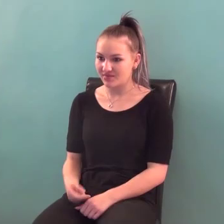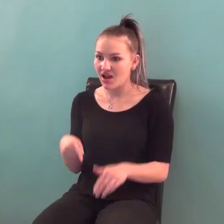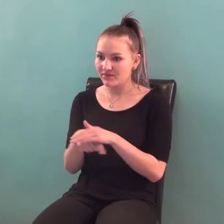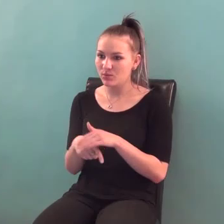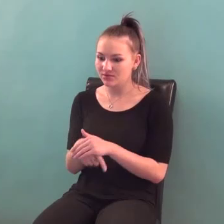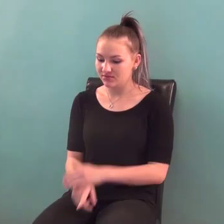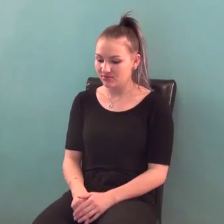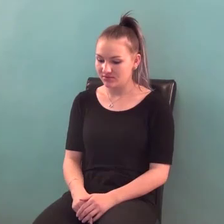Ewakuacja.